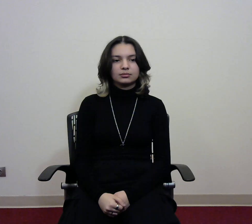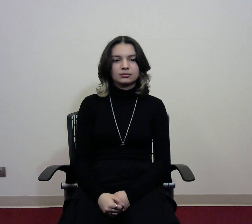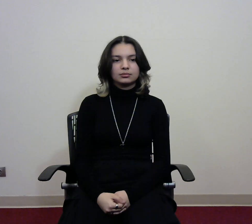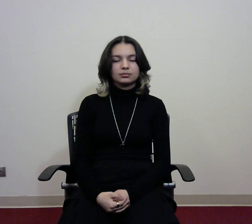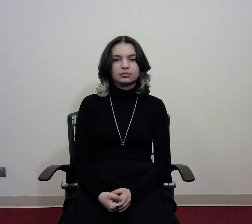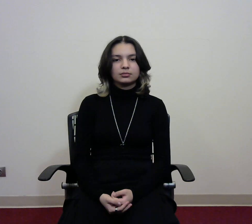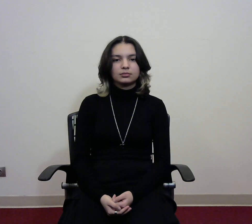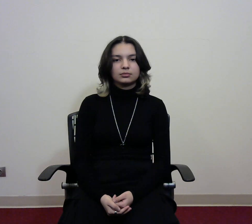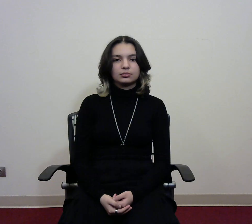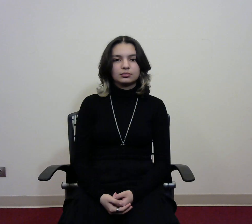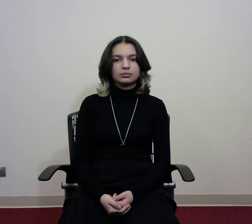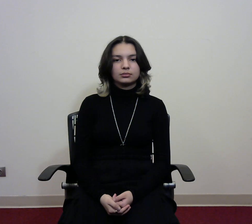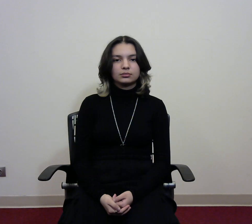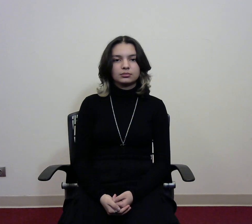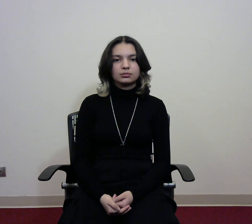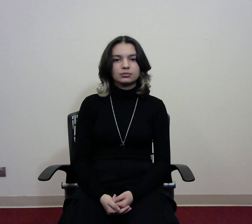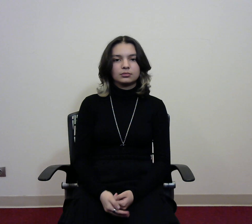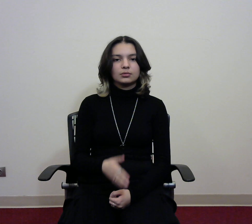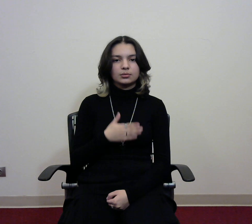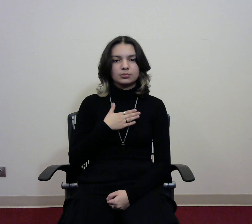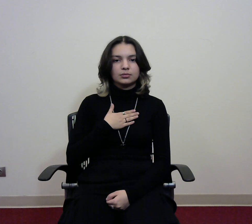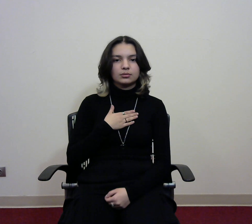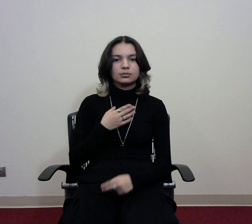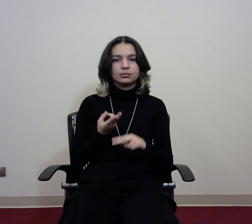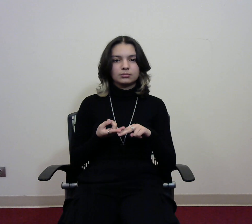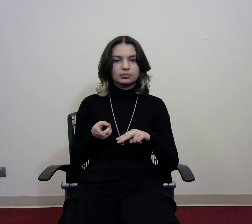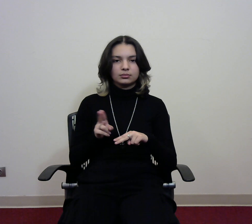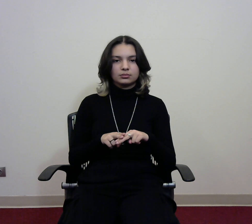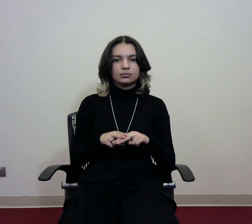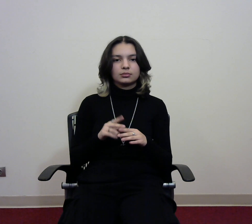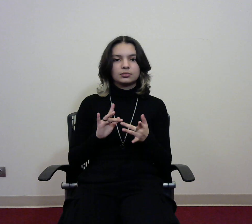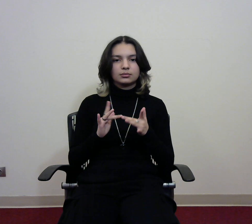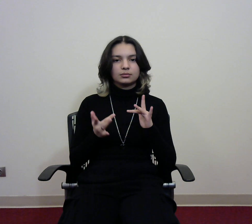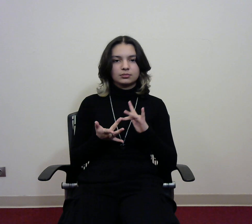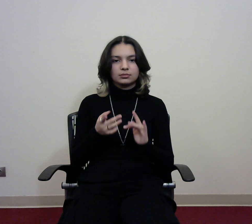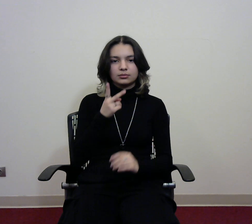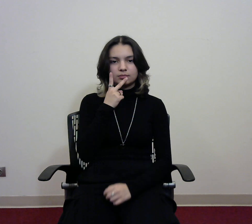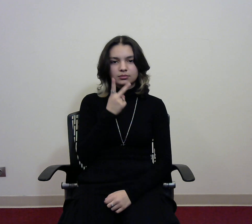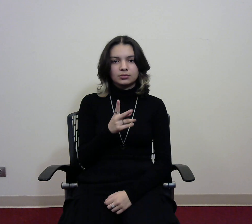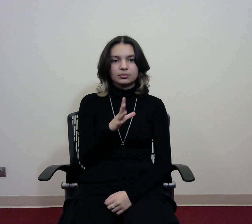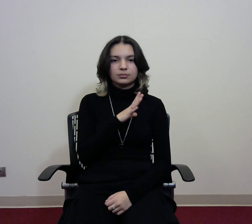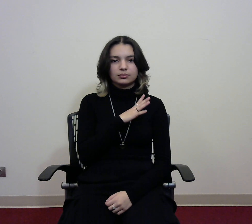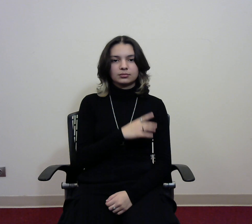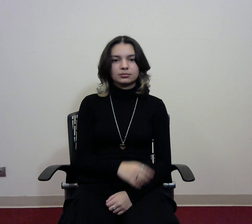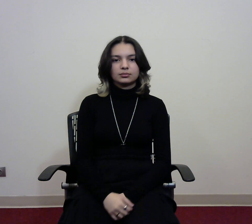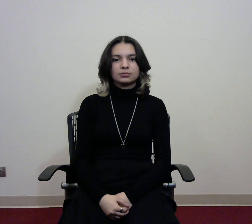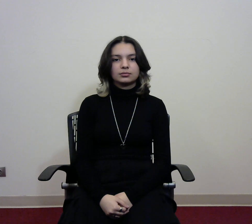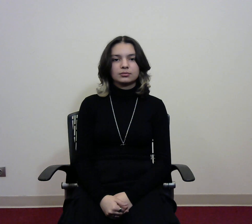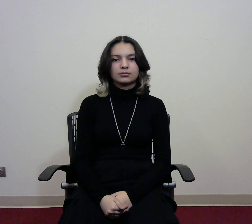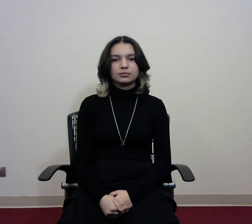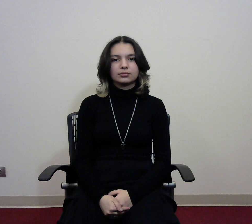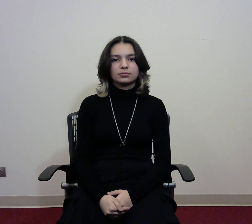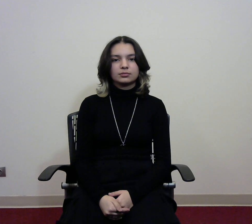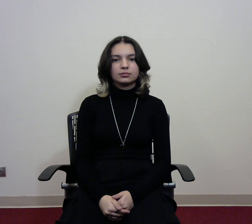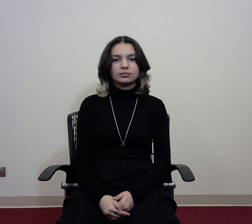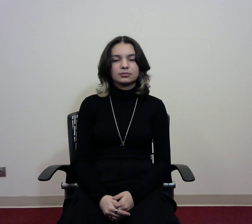Mən bunu internetdə görmüşəm